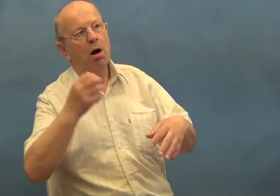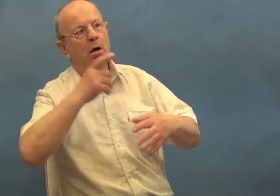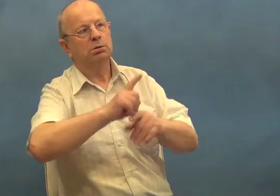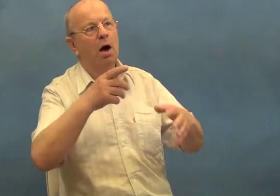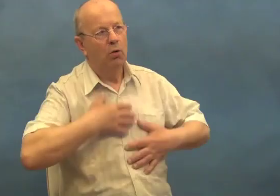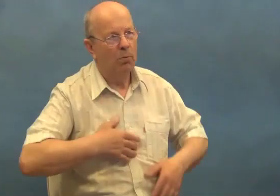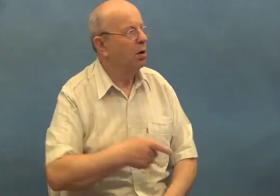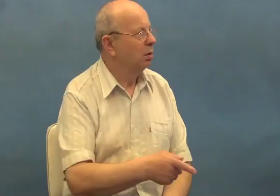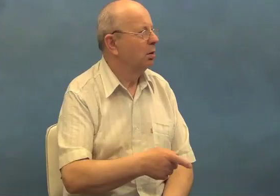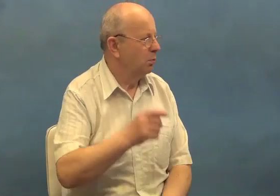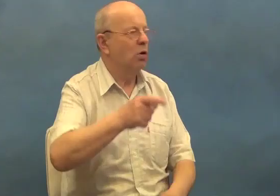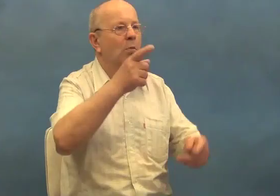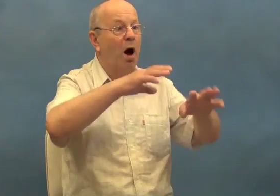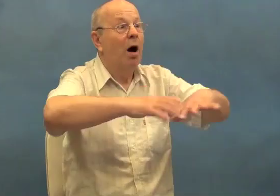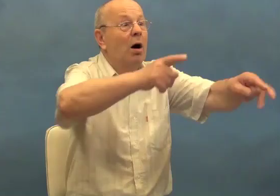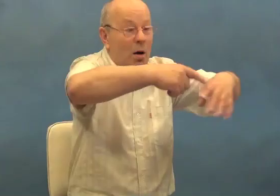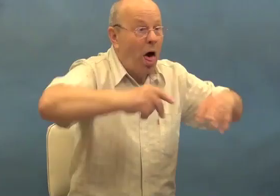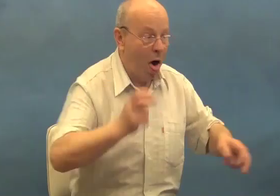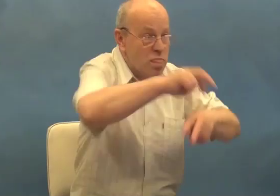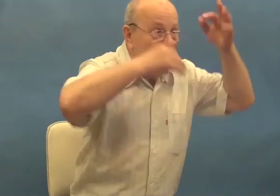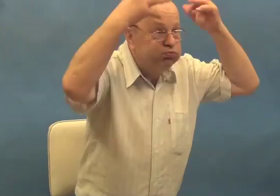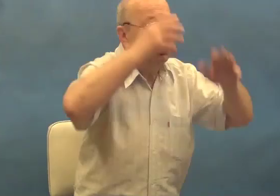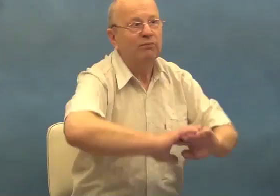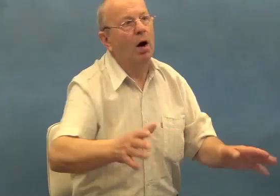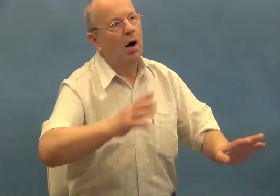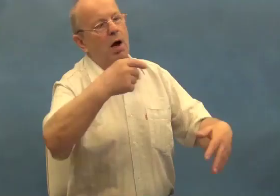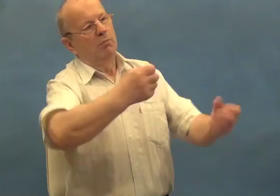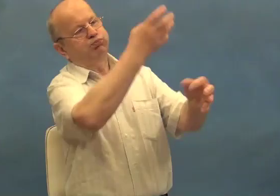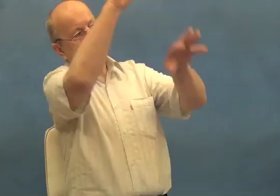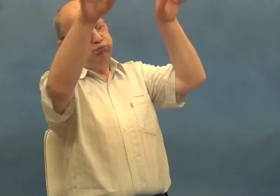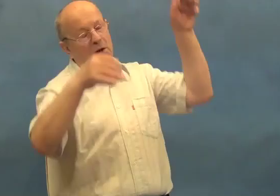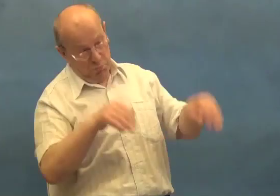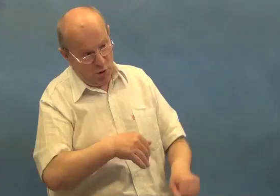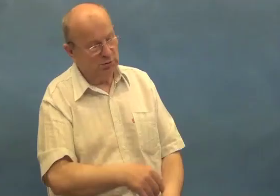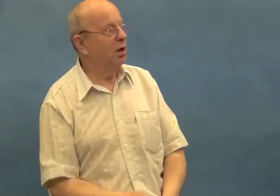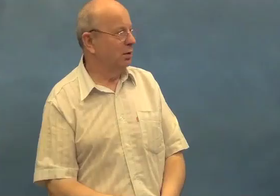Może nie wolno się kąpać, to tylko na pokaz jako fontanna, możliwe.